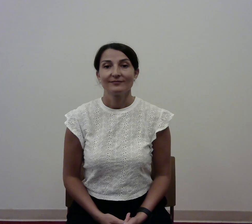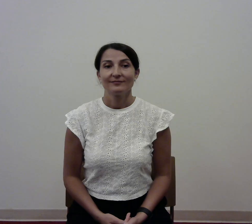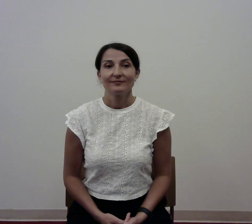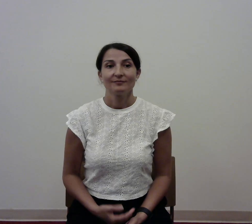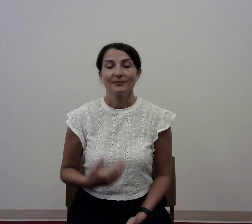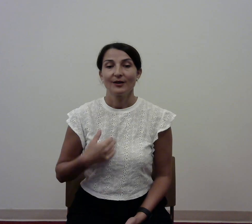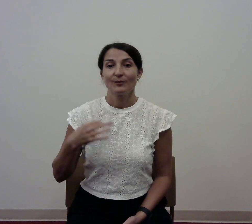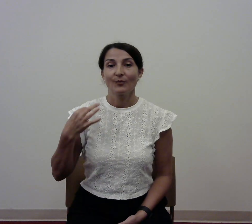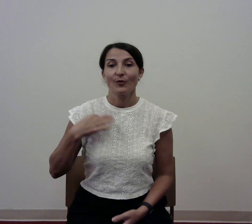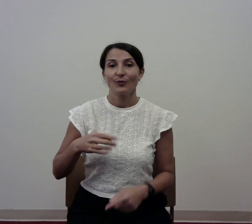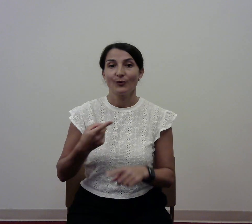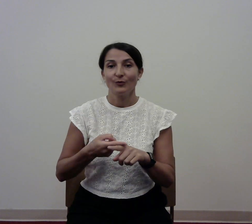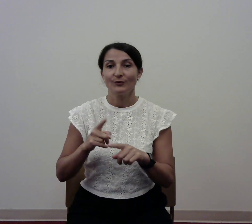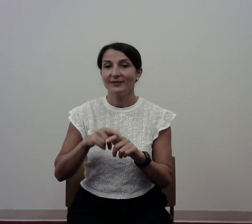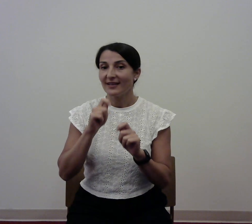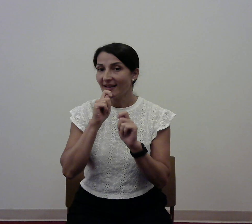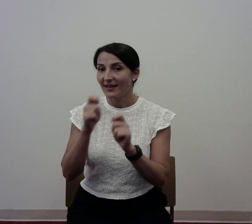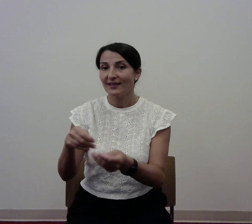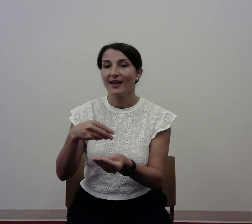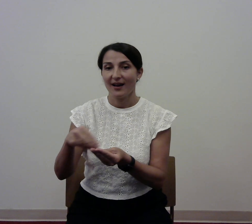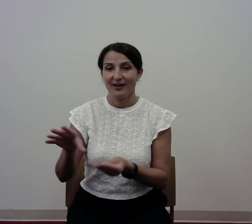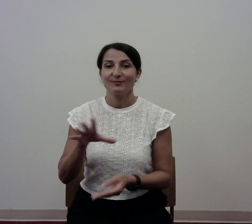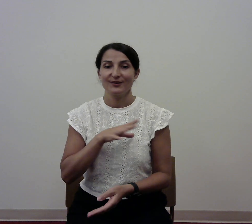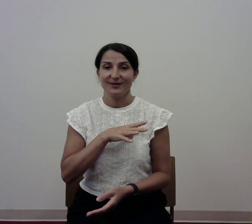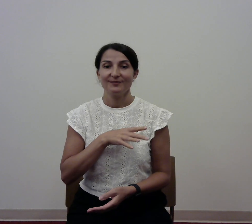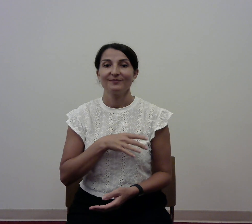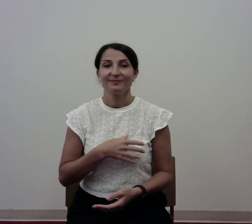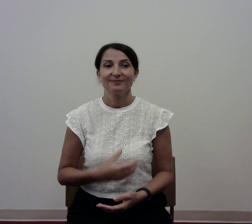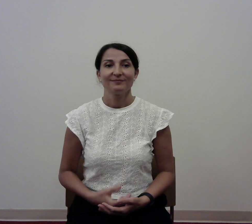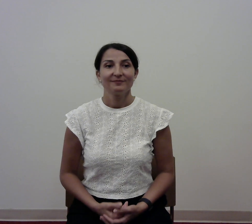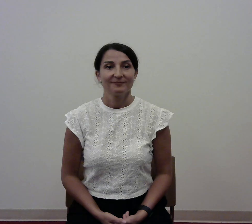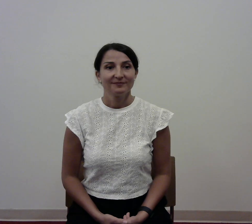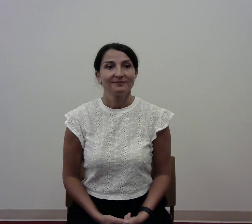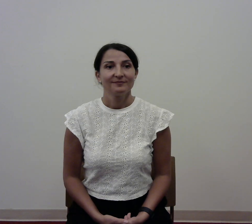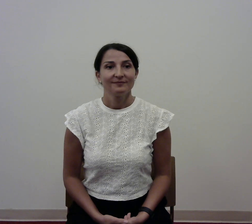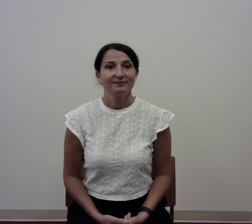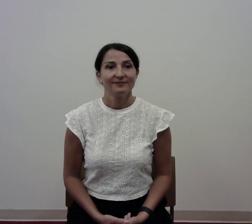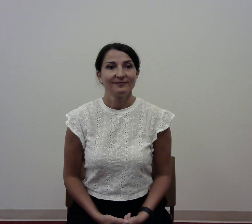Mən oğlum üçün hədiyyə almışam